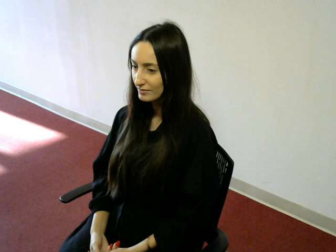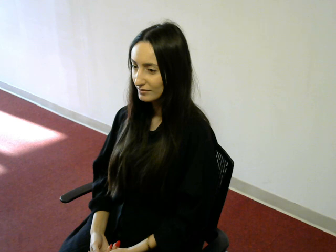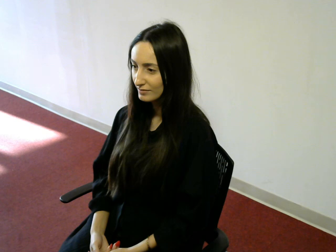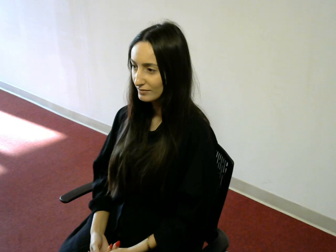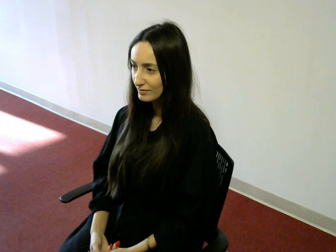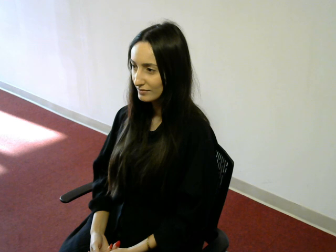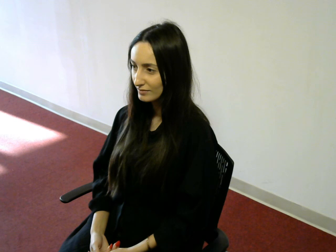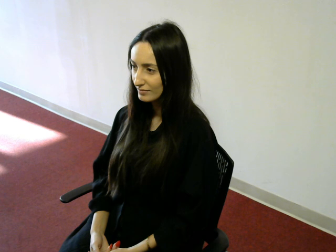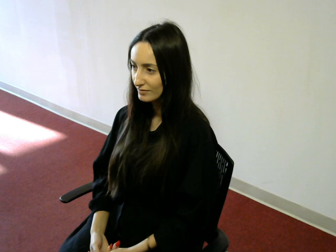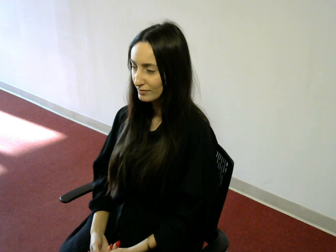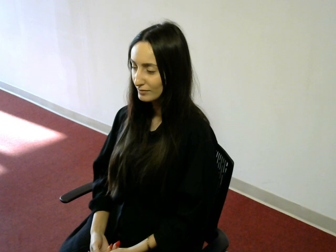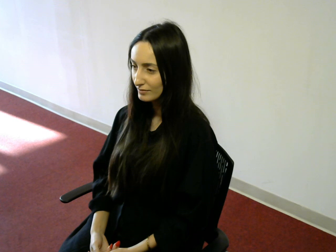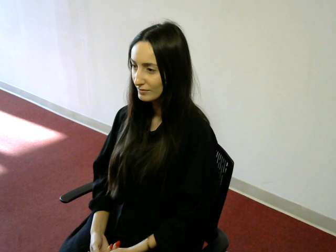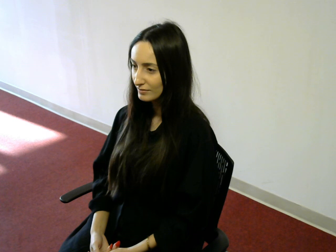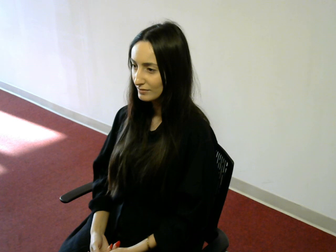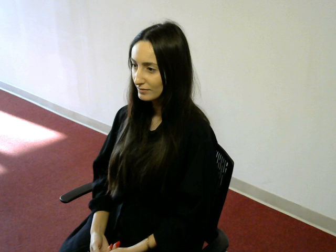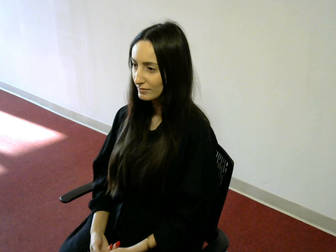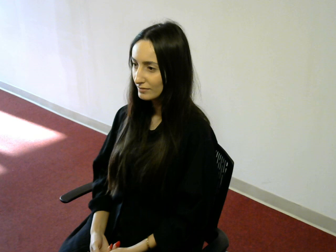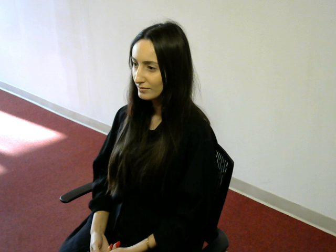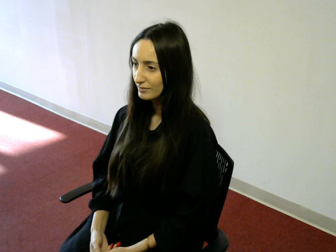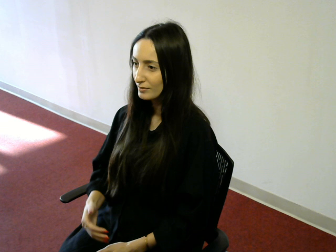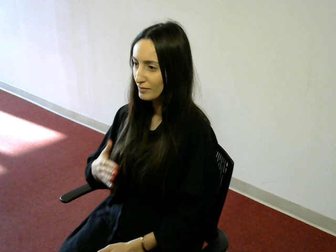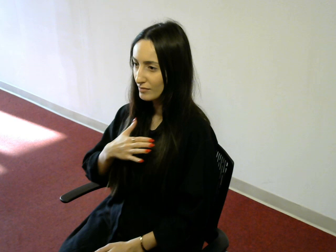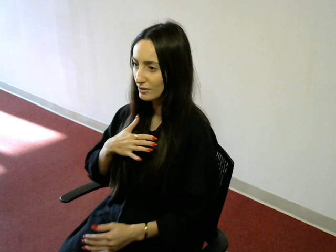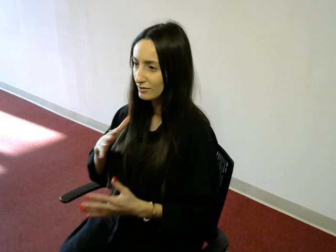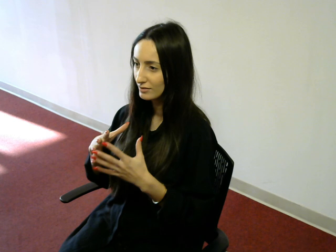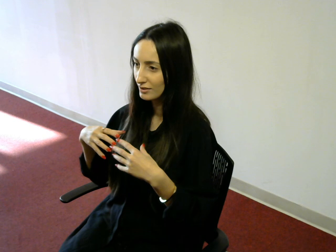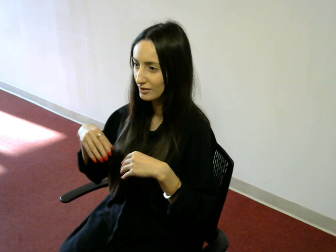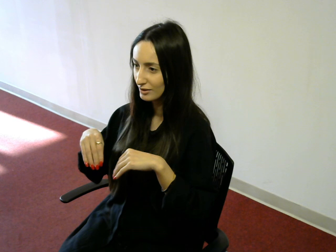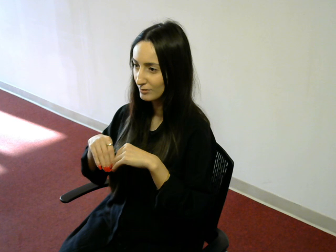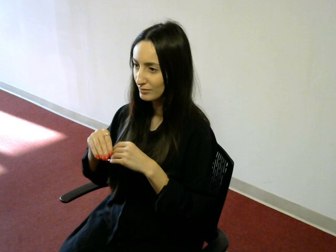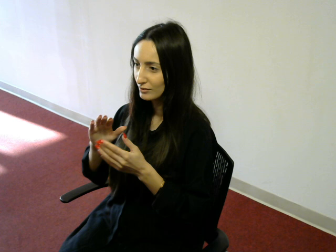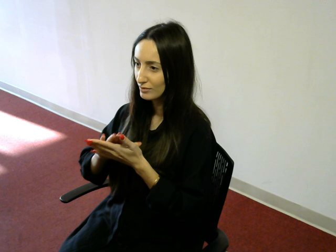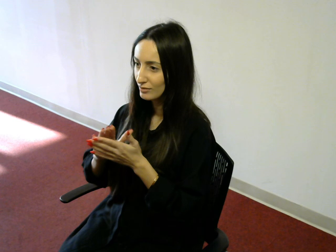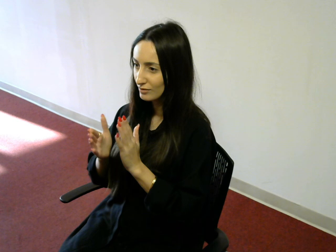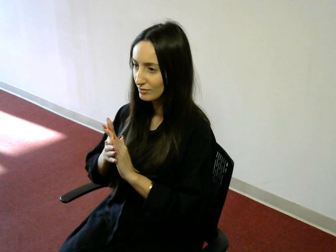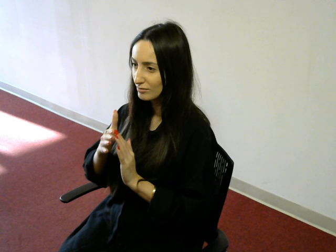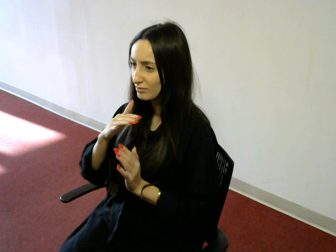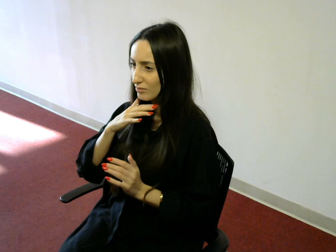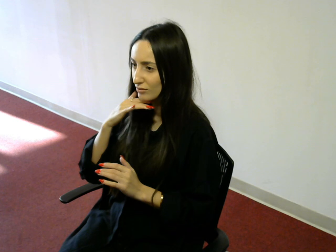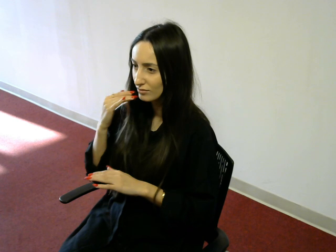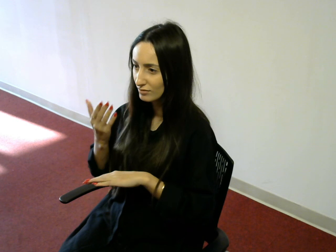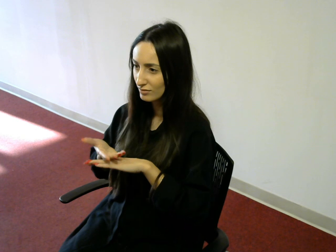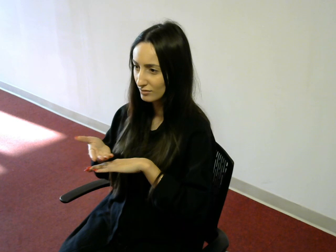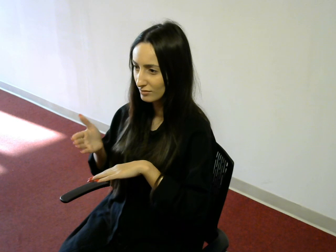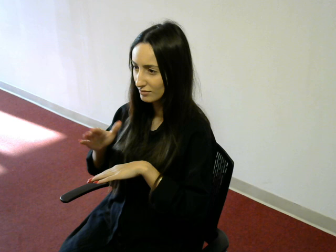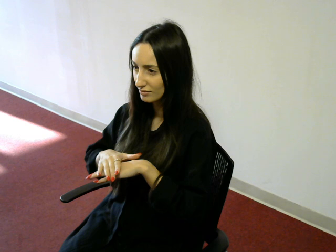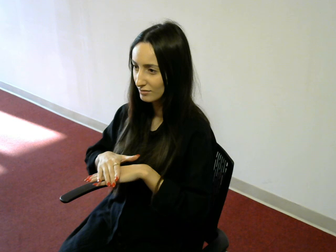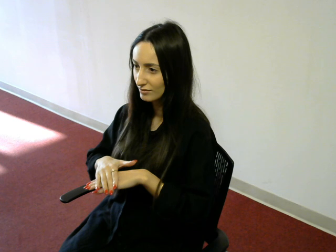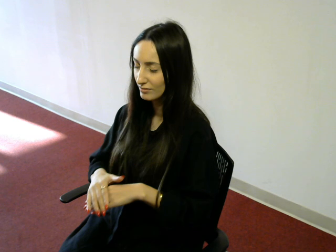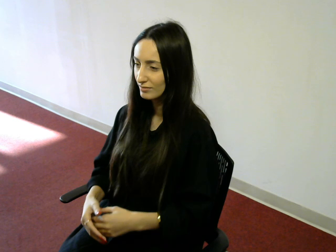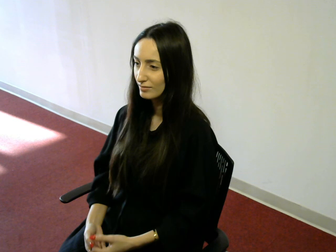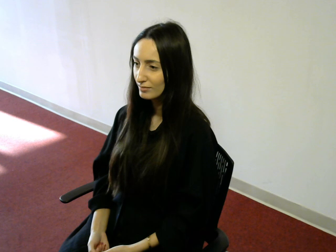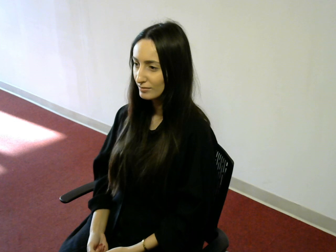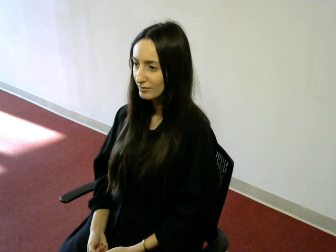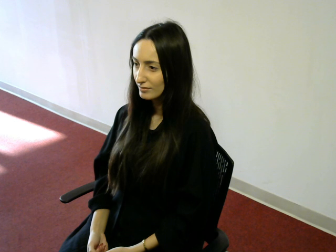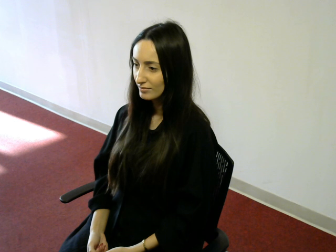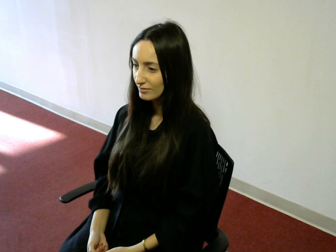Mənim ailəmin vəziyyəti çox ağırdır